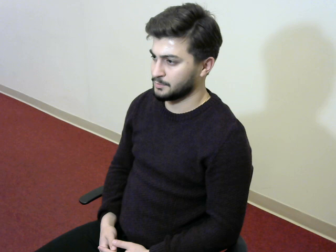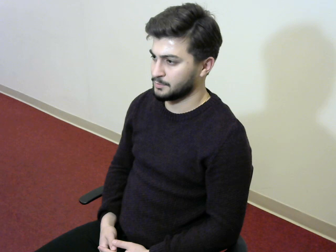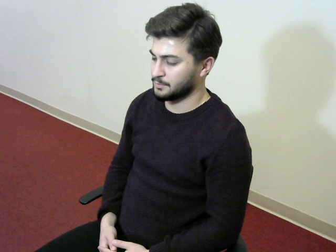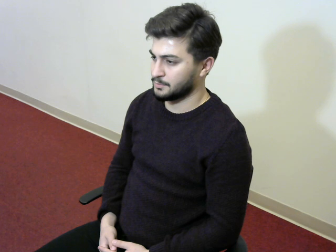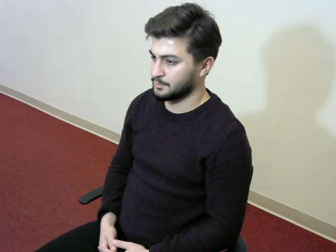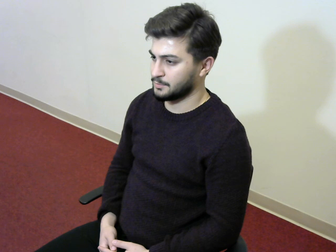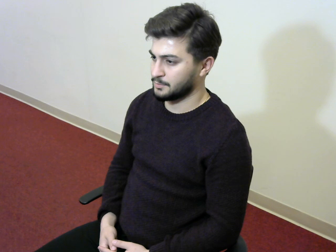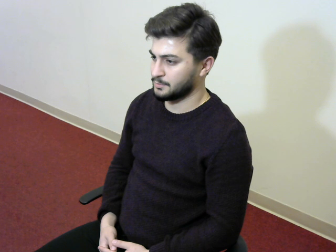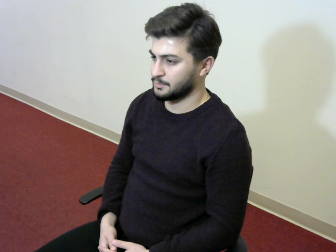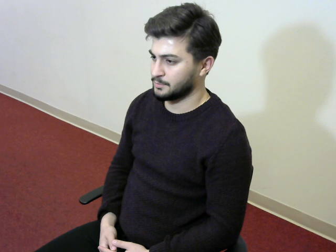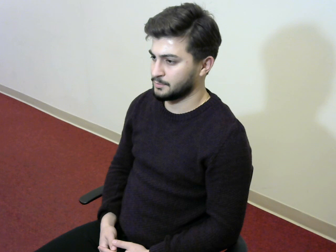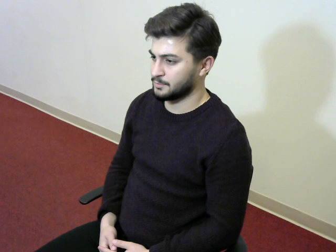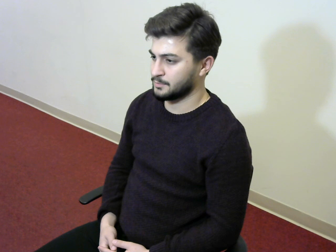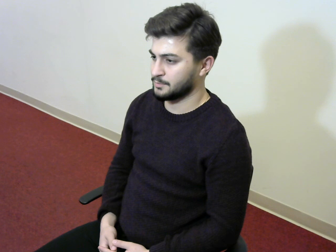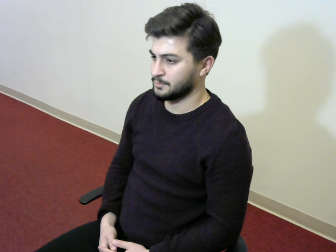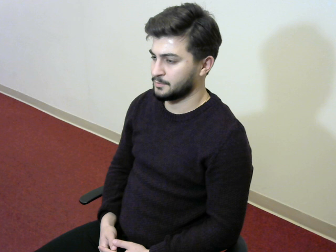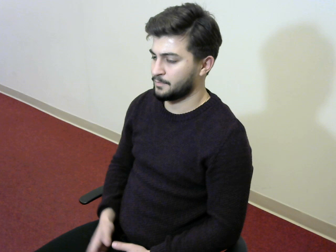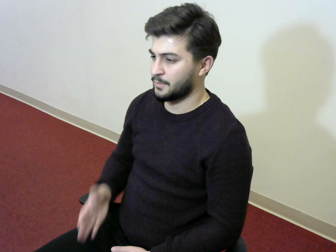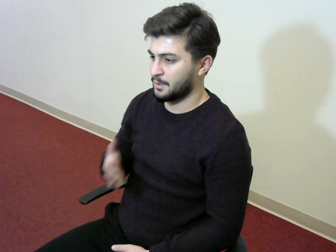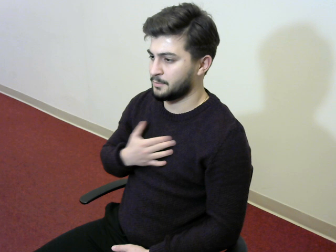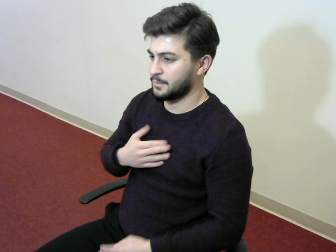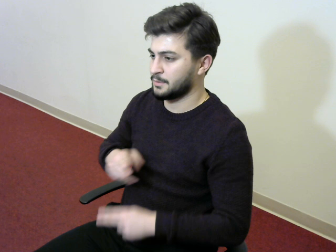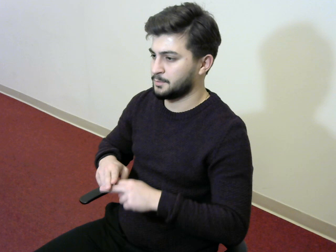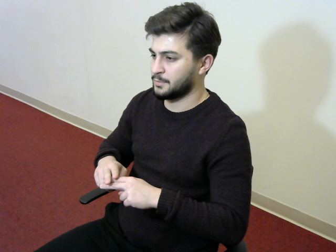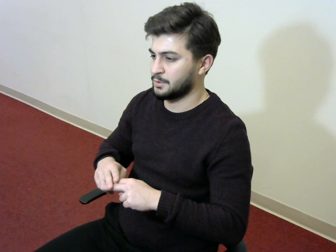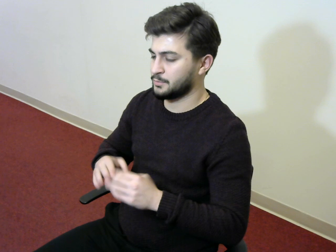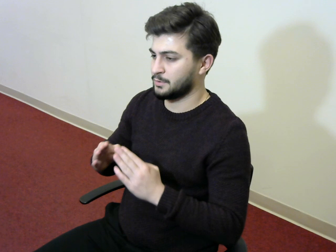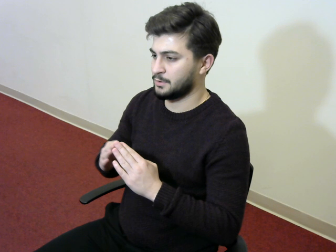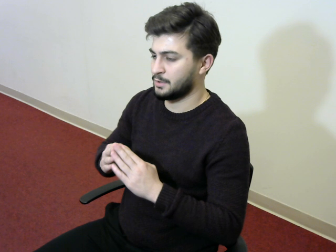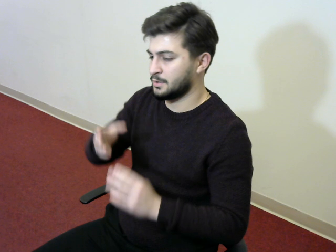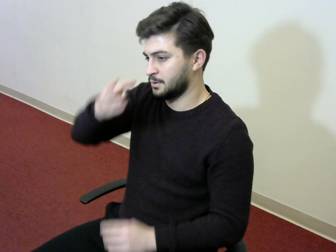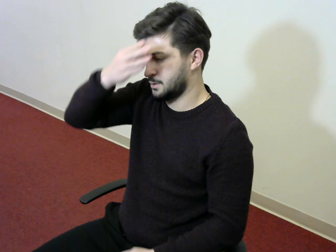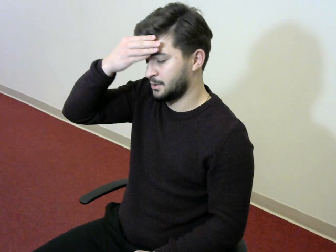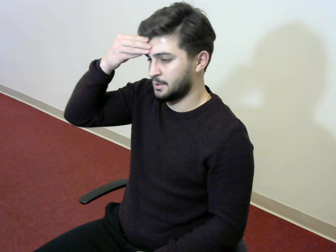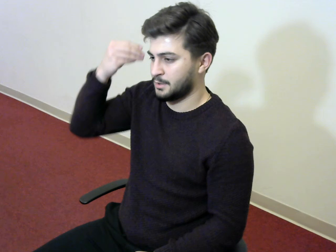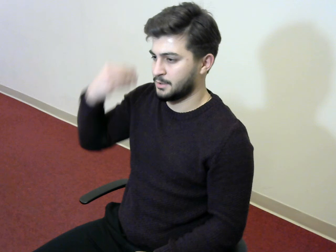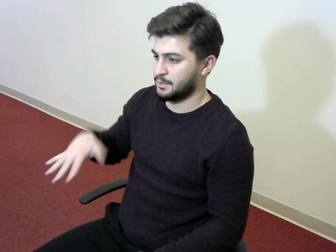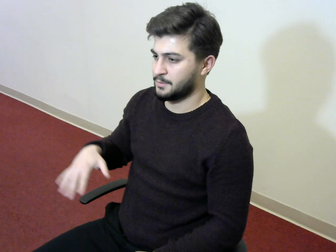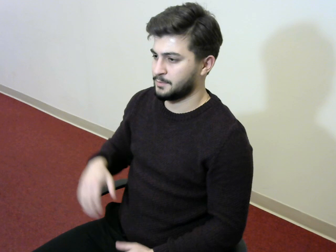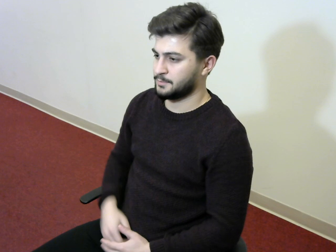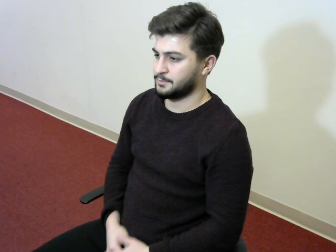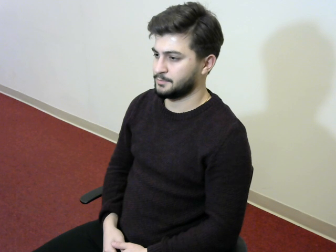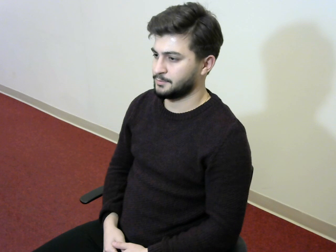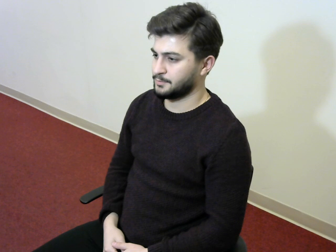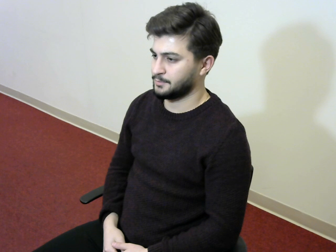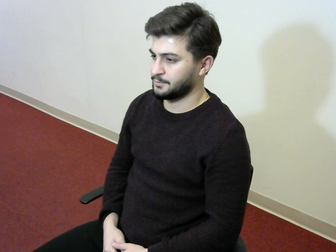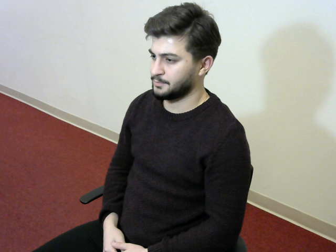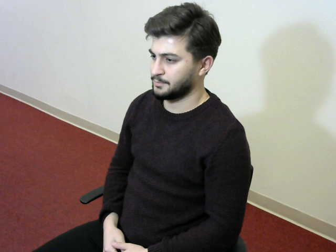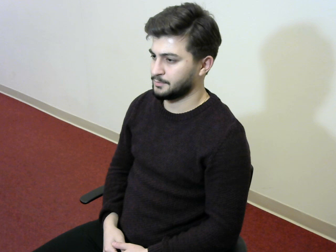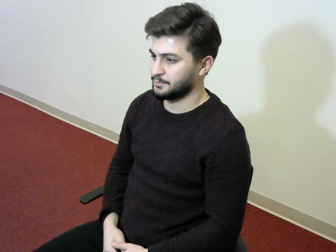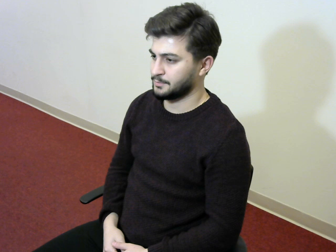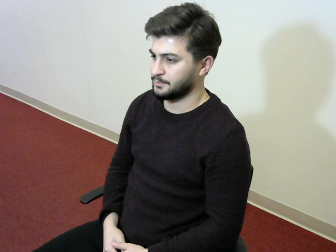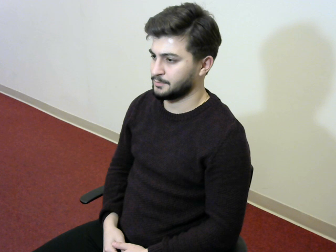Mən şəxsiyyət vəsiqəsini evdə unutmuşam